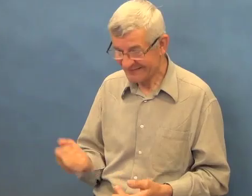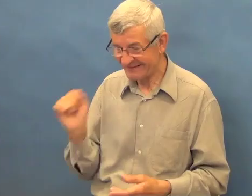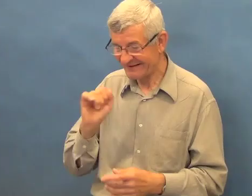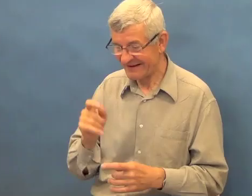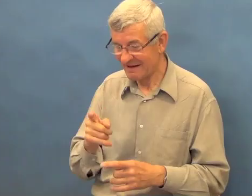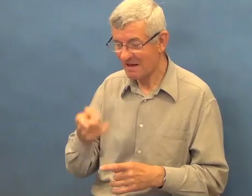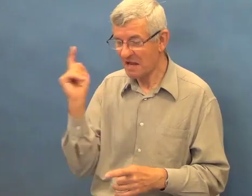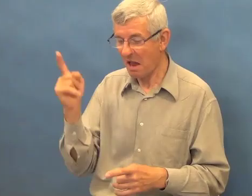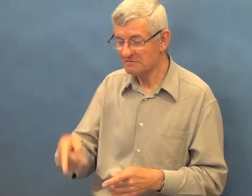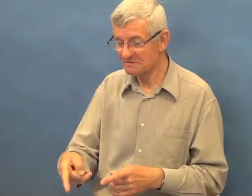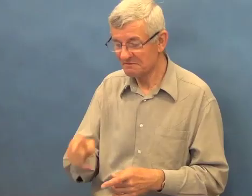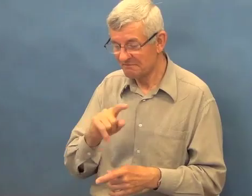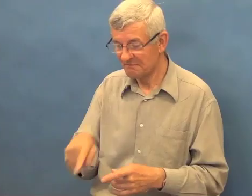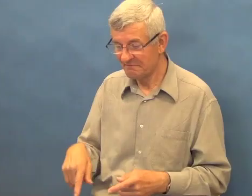Zakaz mycia konia, skreślony znak jest.